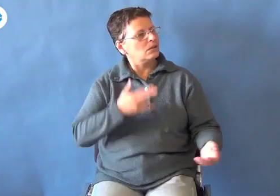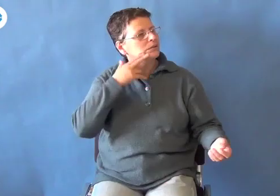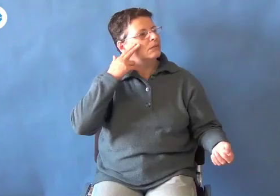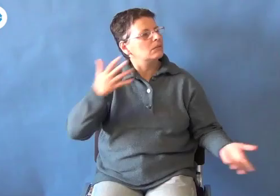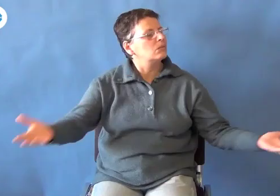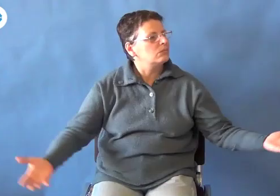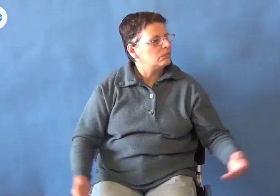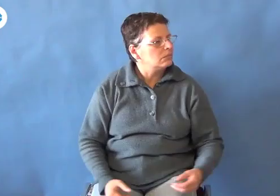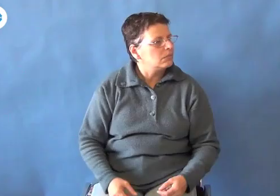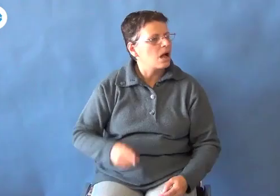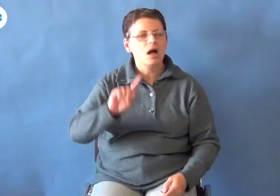A Głusi co?